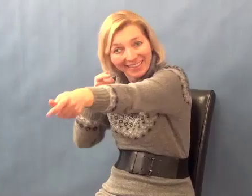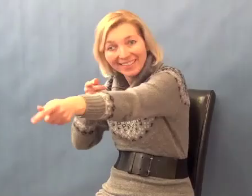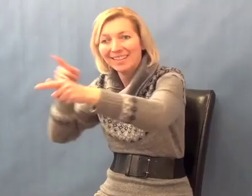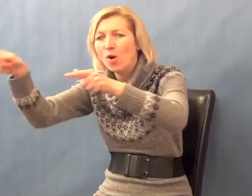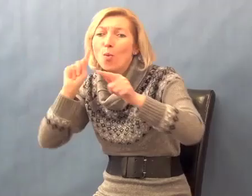Strzelić.